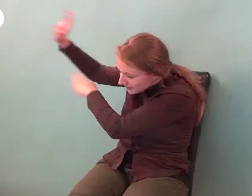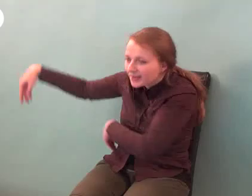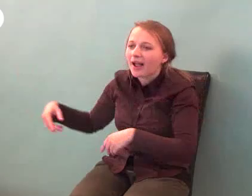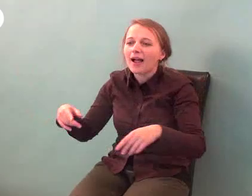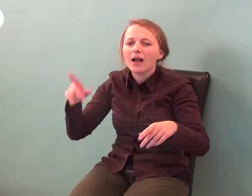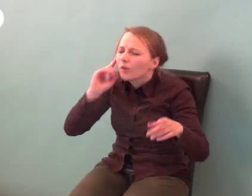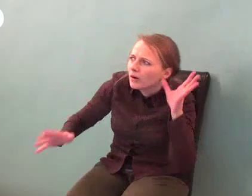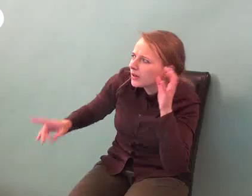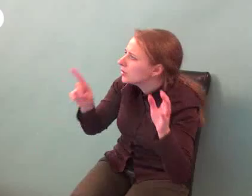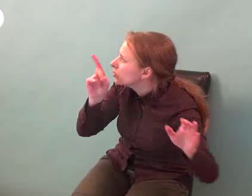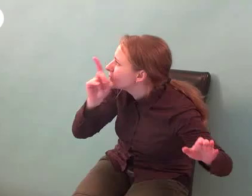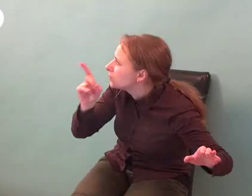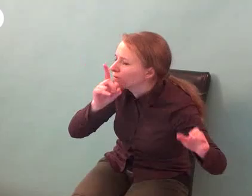Chłopiec nasłuchuje, ucisza psa.